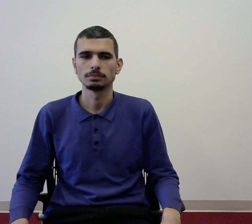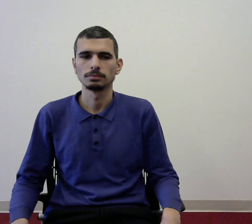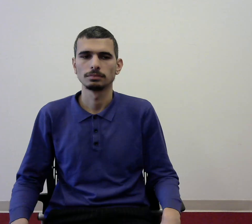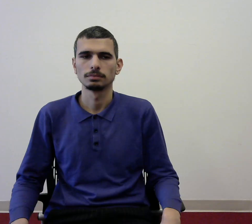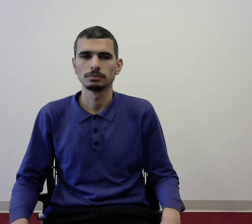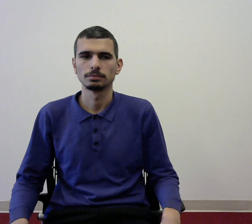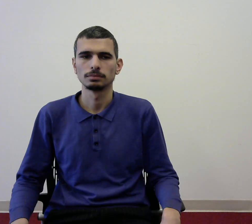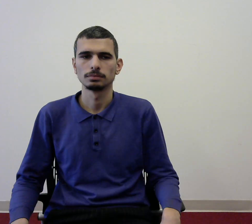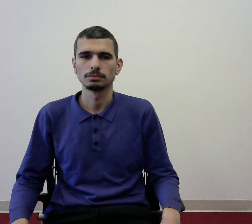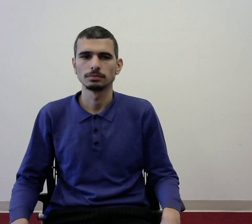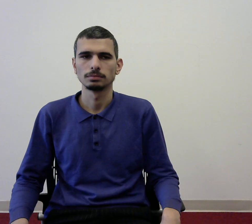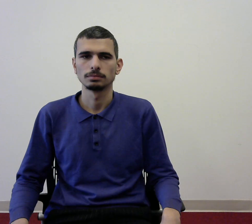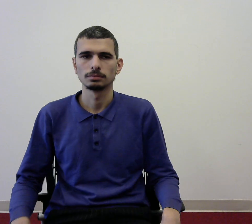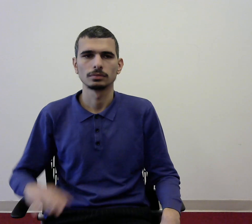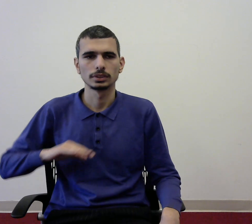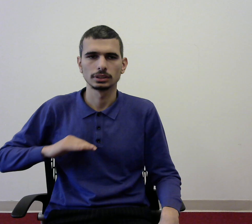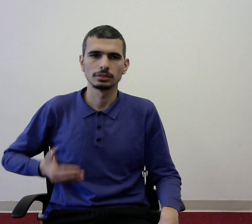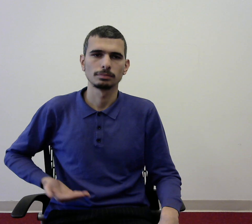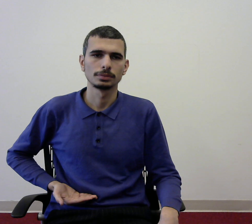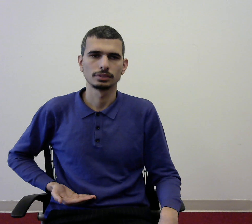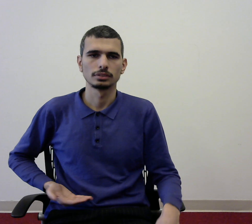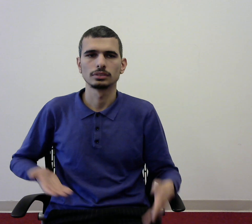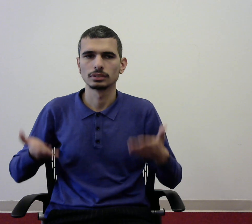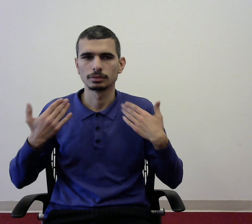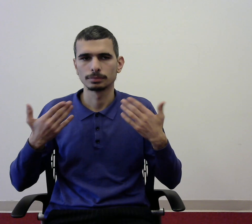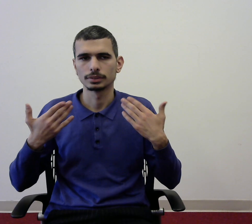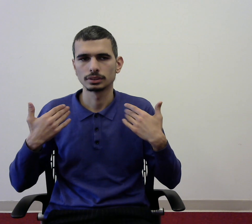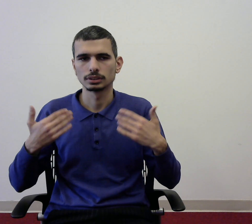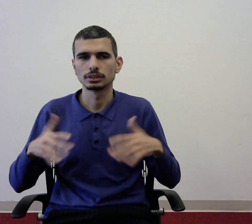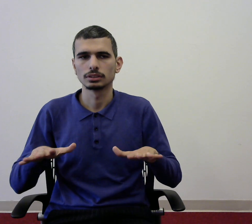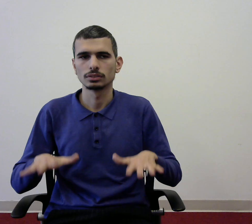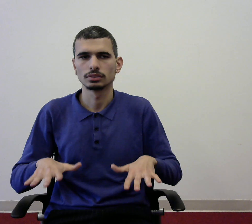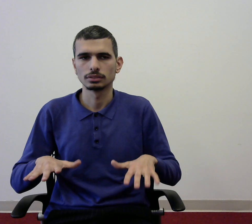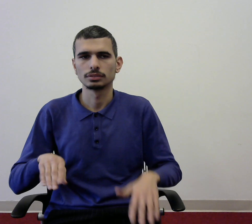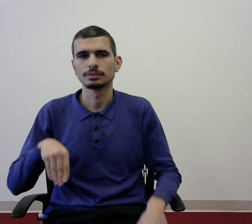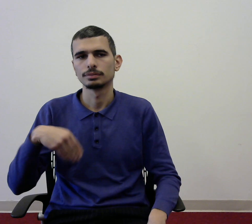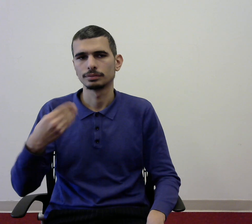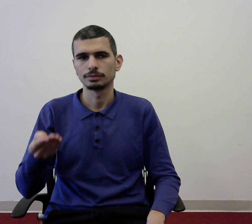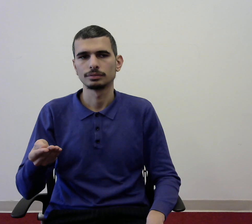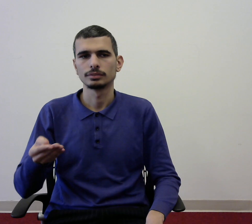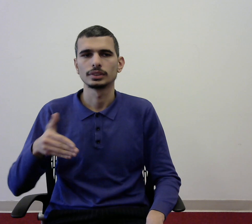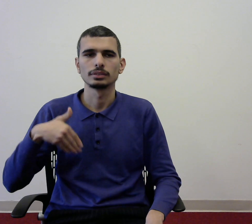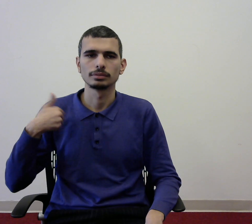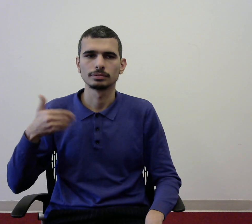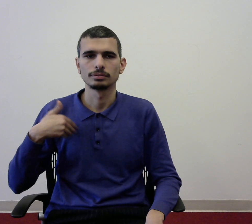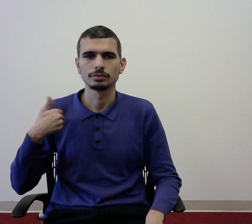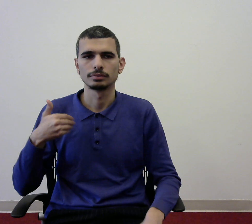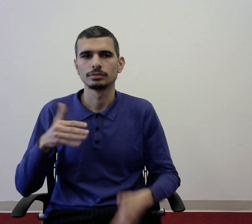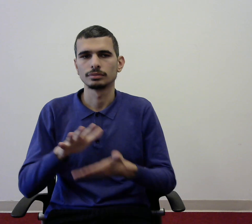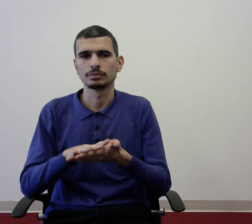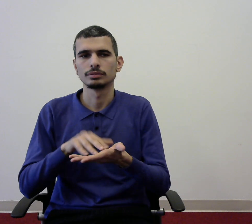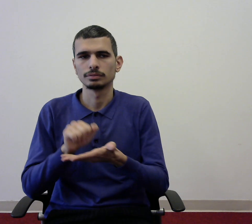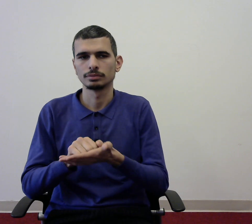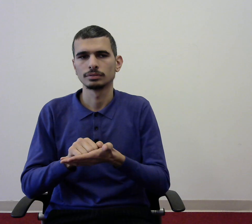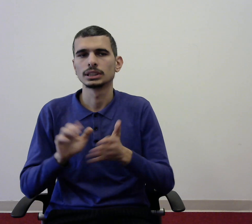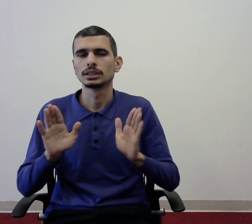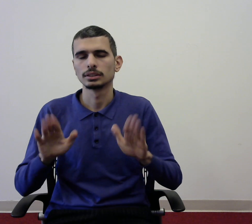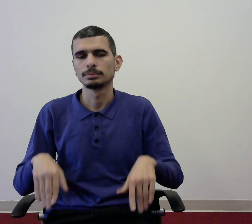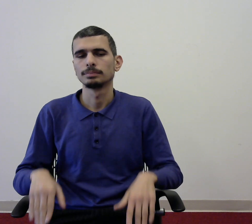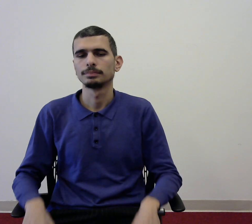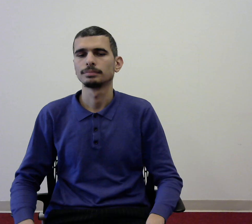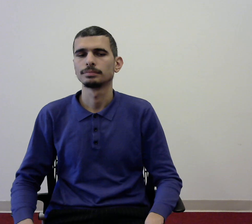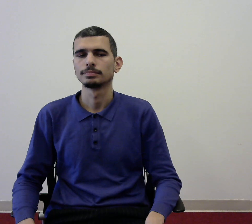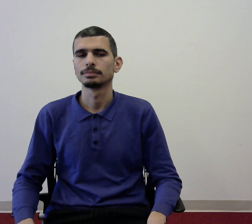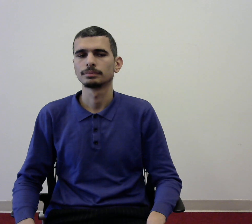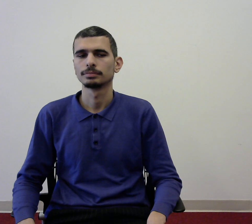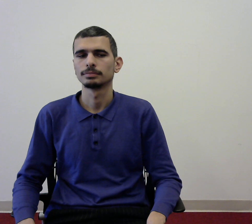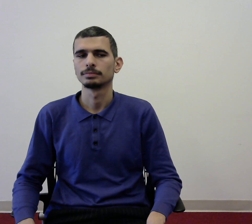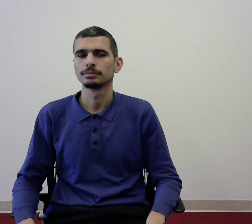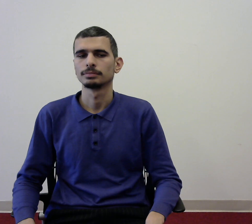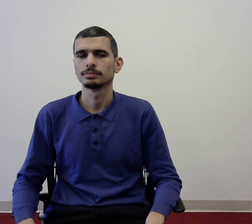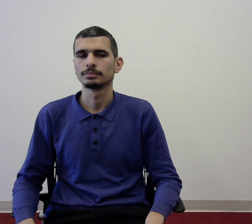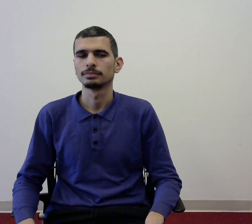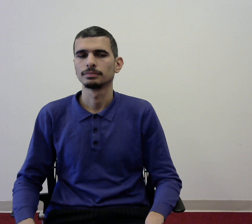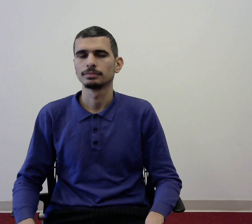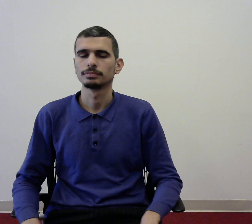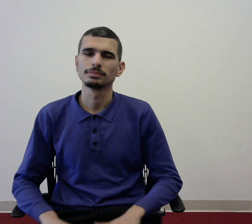Bağda yerə düşən meyvələr xarab olmuşdu